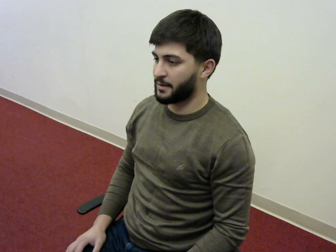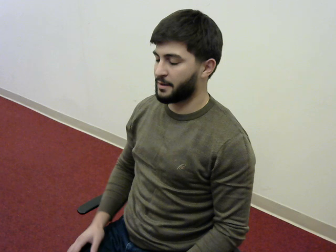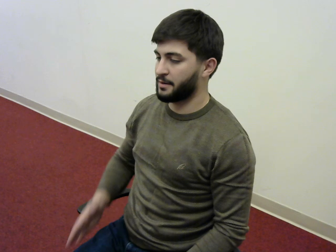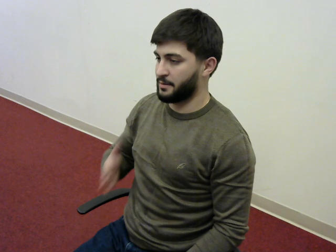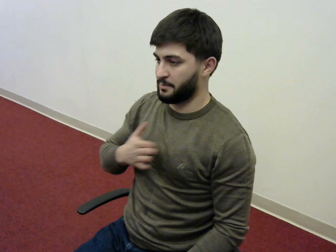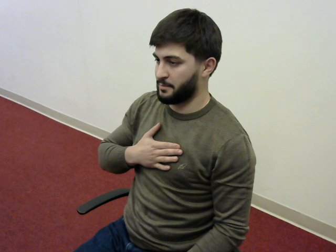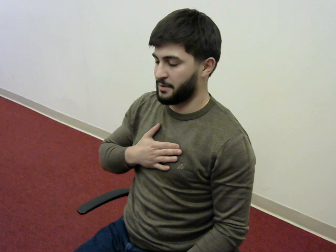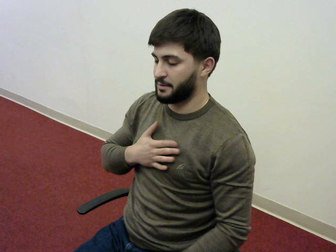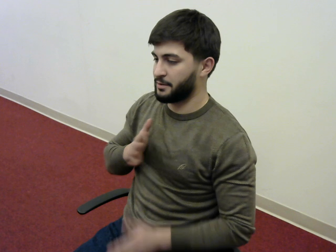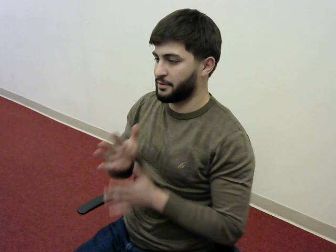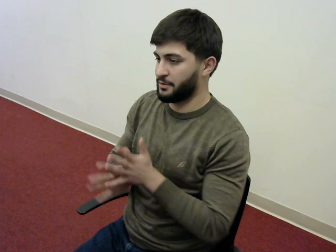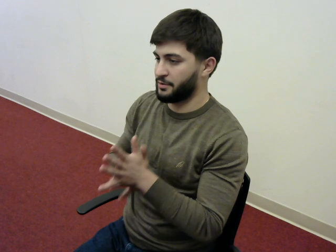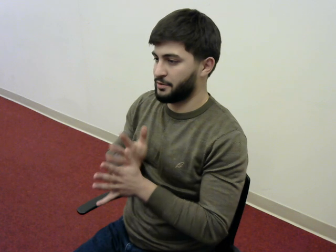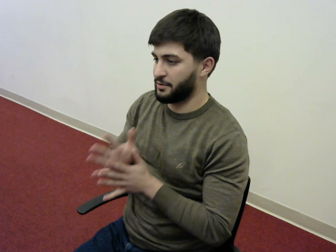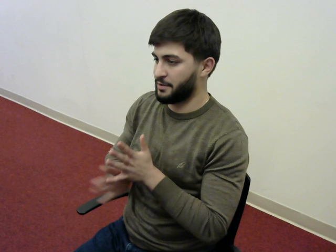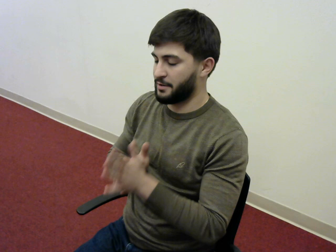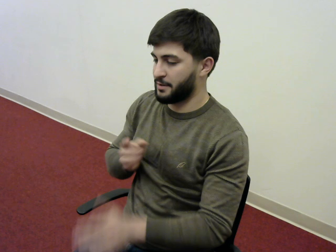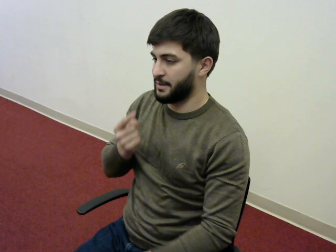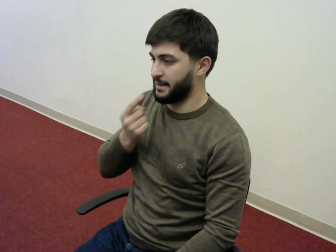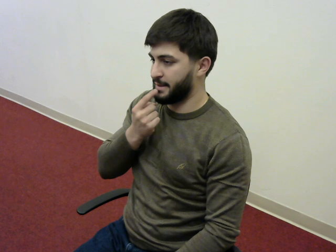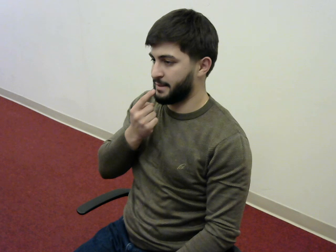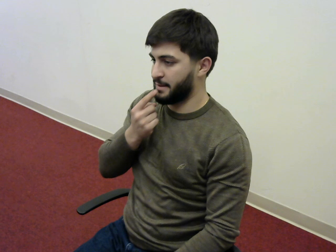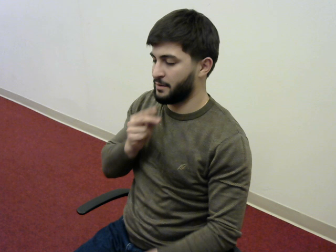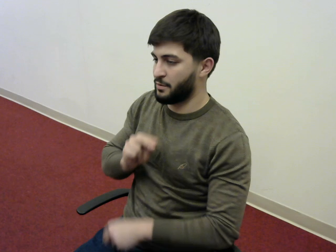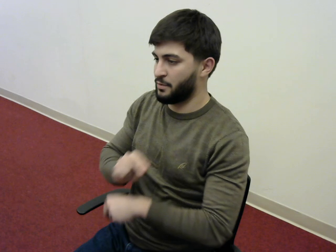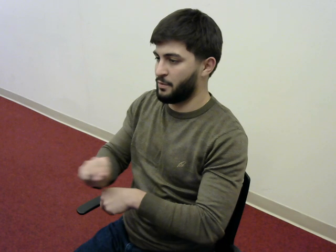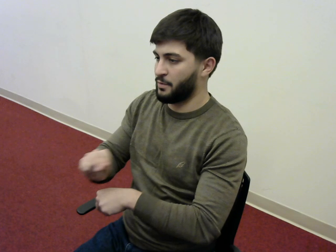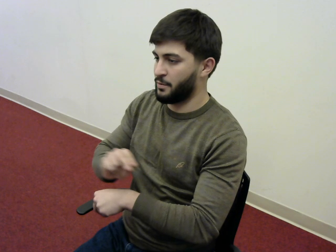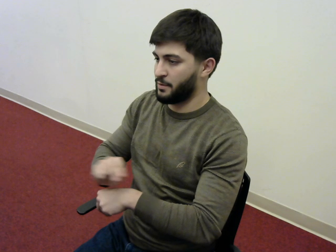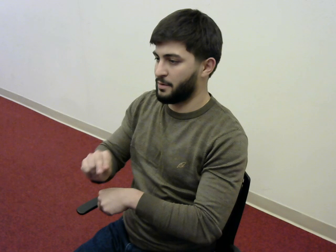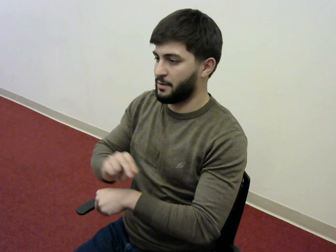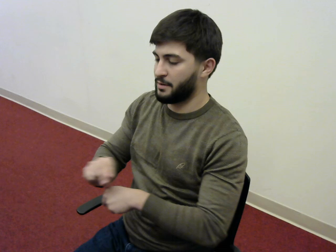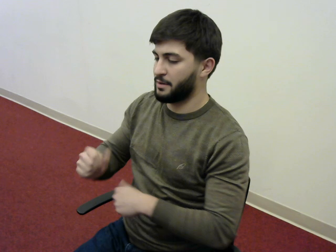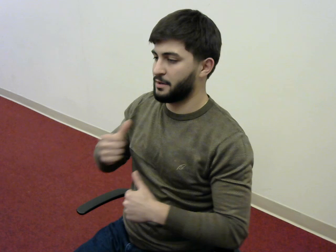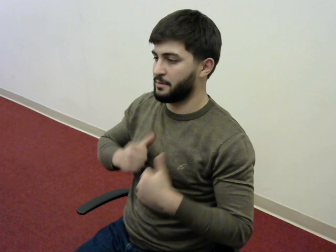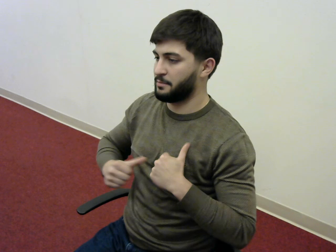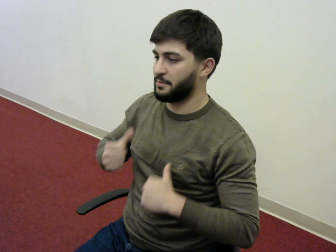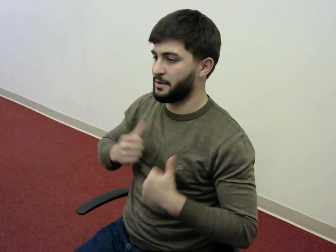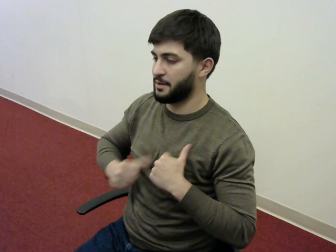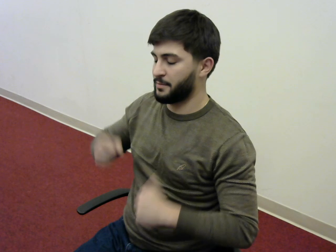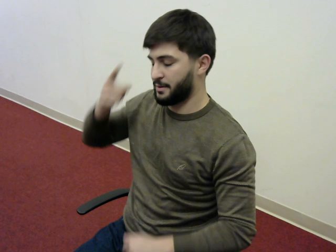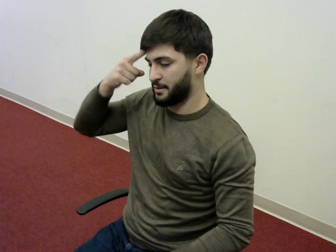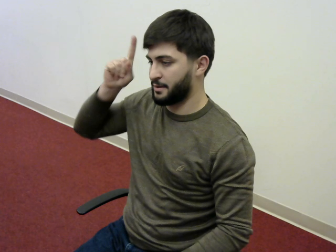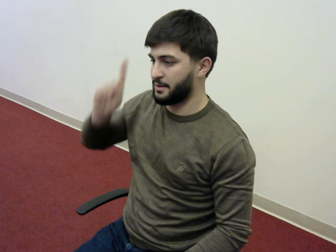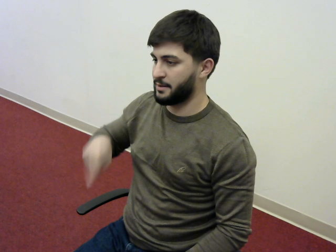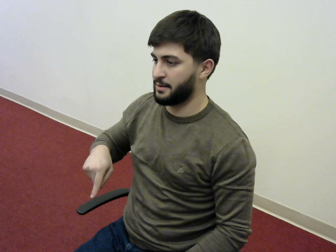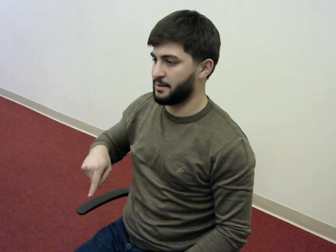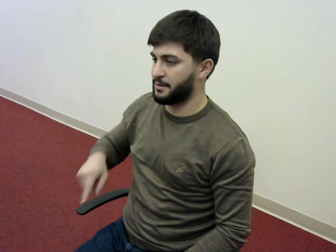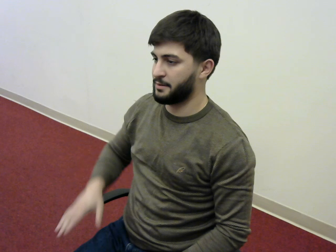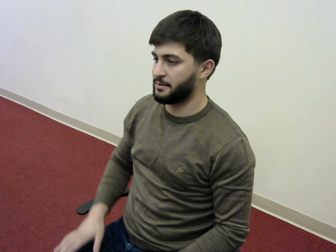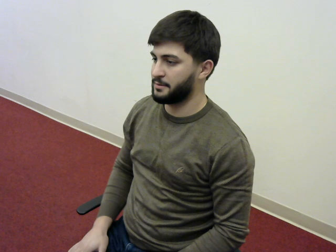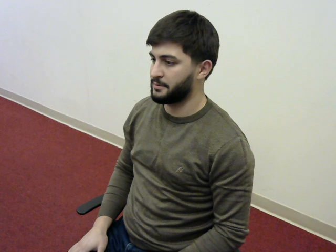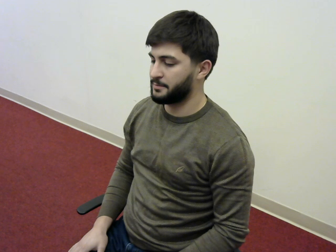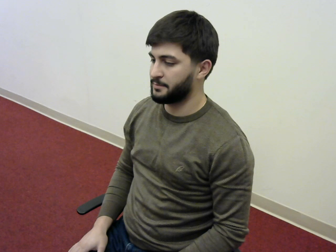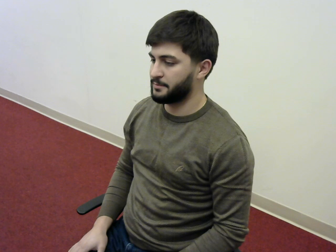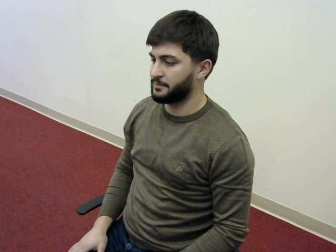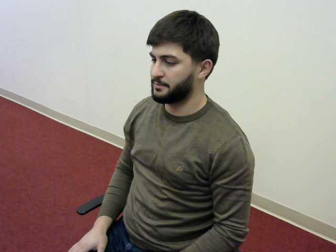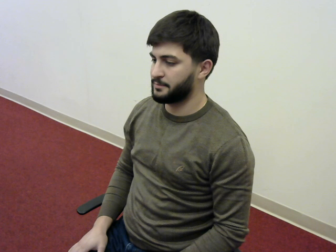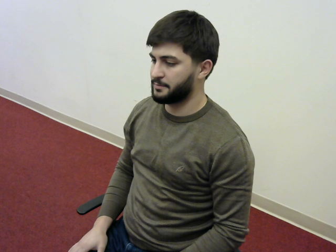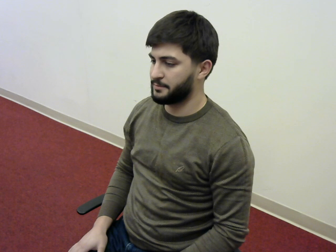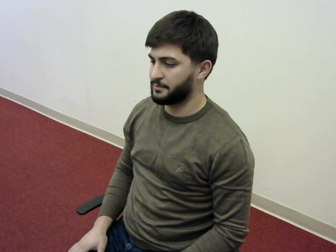Mən işarə dilini öyrədən müəllim tanıyıram